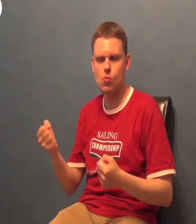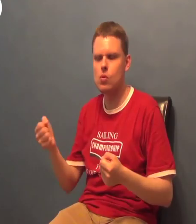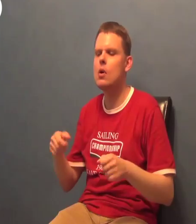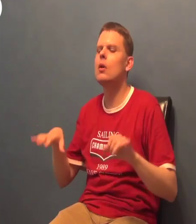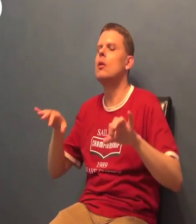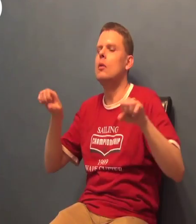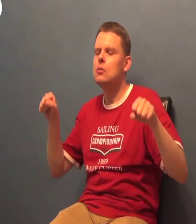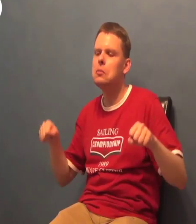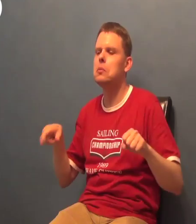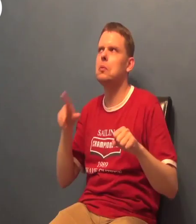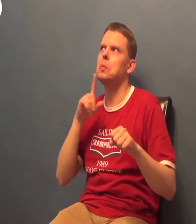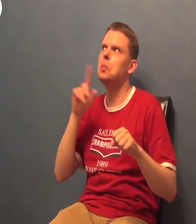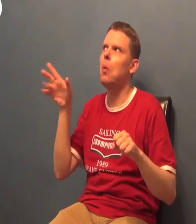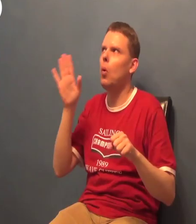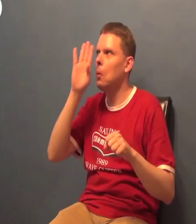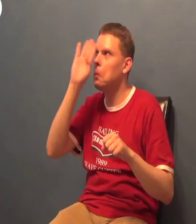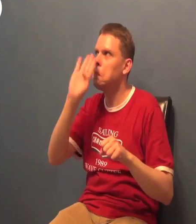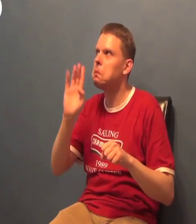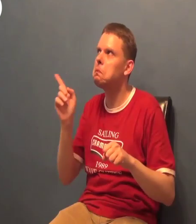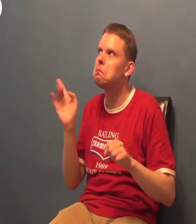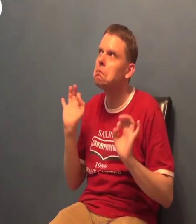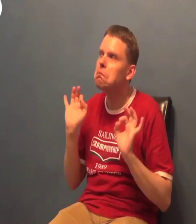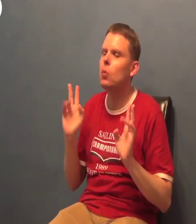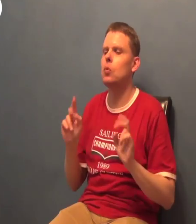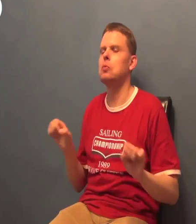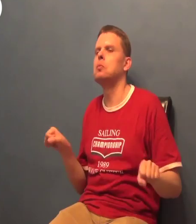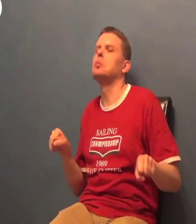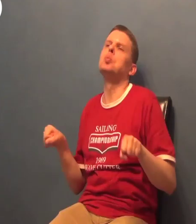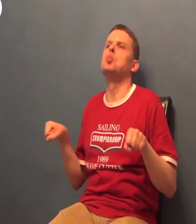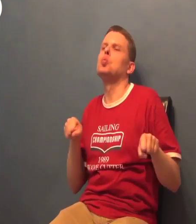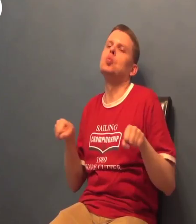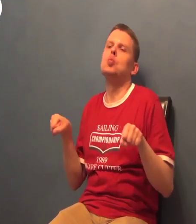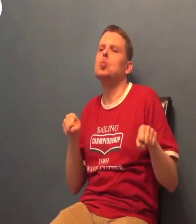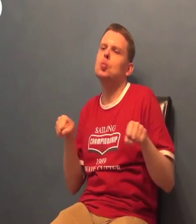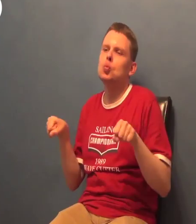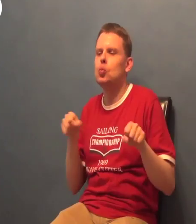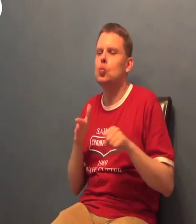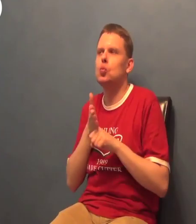Bierze rower, mężczyzna na drzewie niczego nie zauważył. Chłopiec cicho rusza dalej.